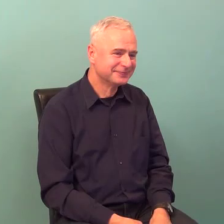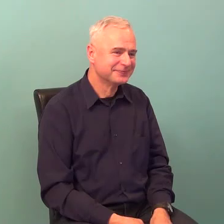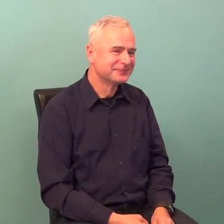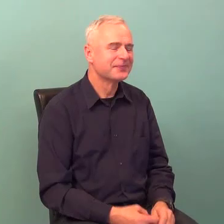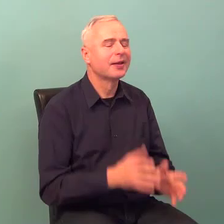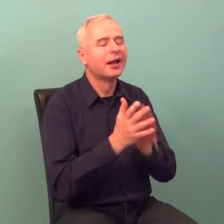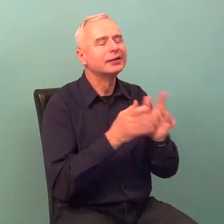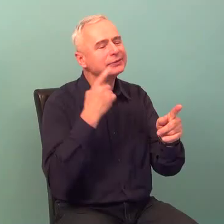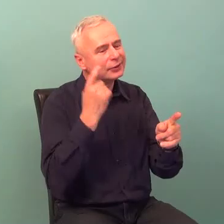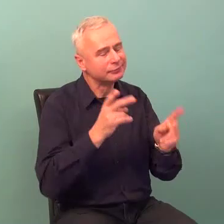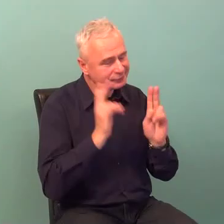Migam, żartuję, faktycznie.